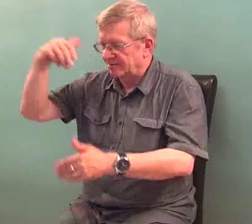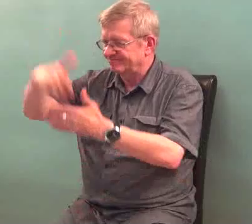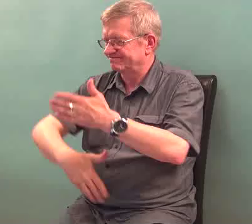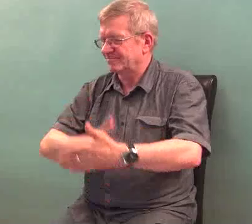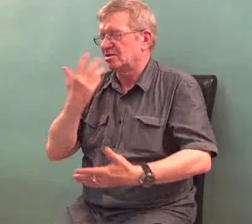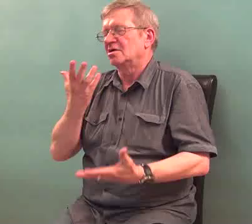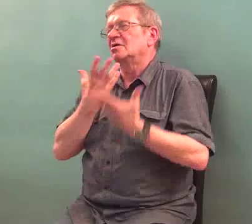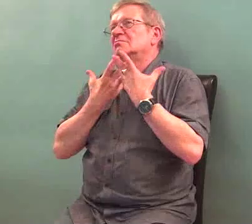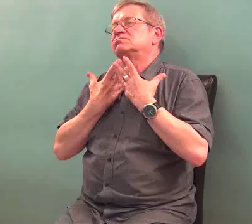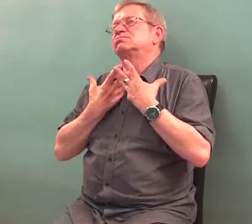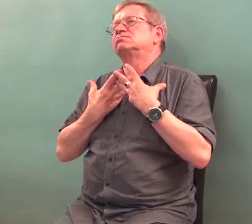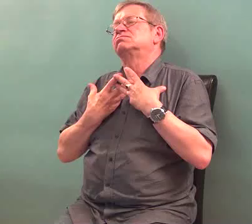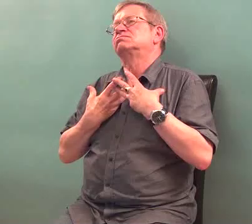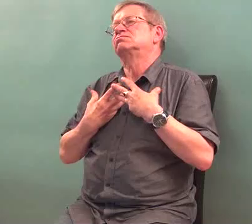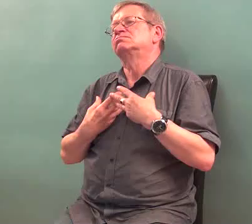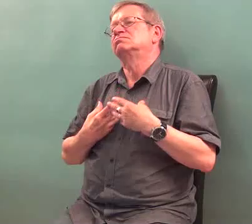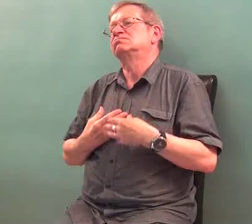Odczuli wielką ulgę.